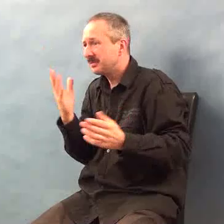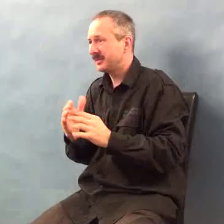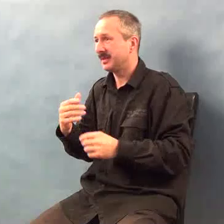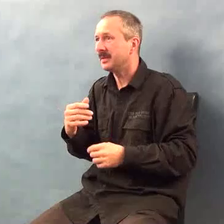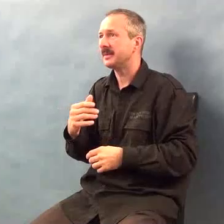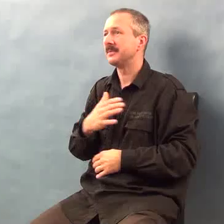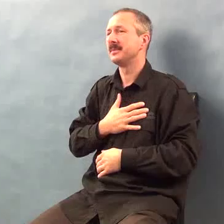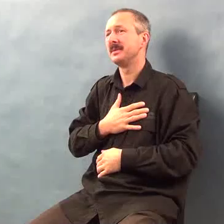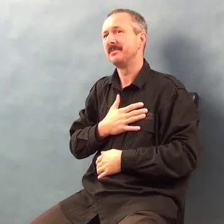Mężczyzna czuje ulgę.